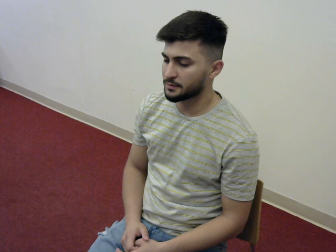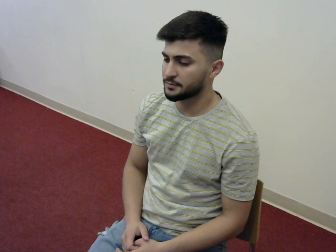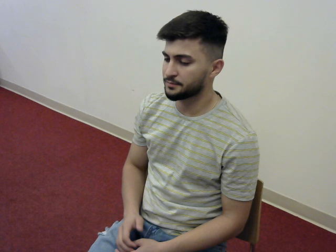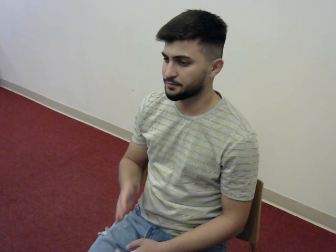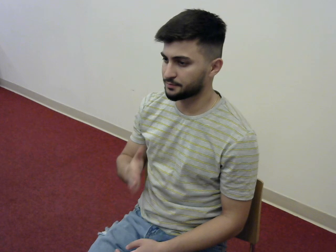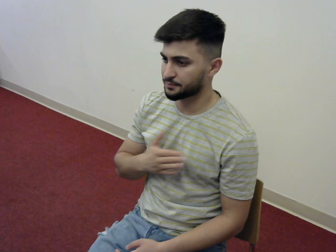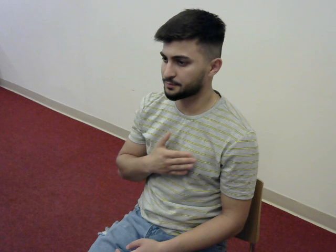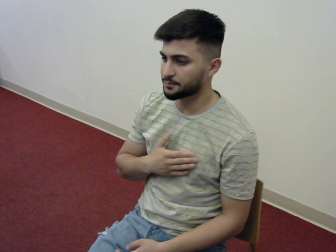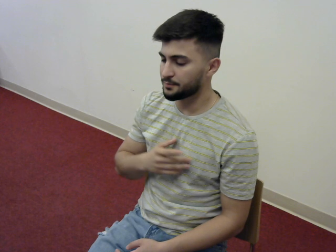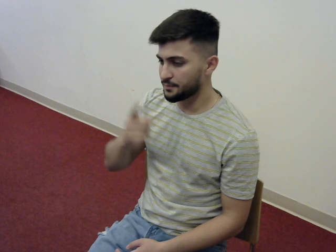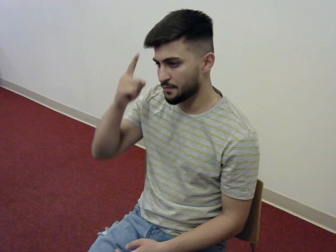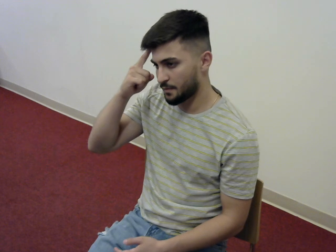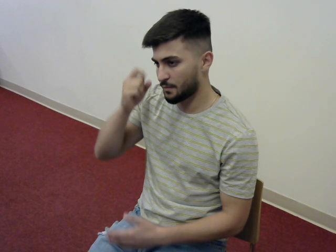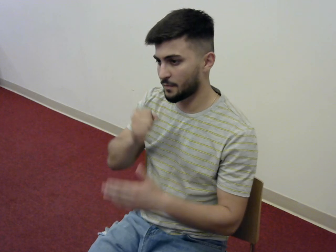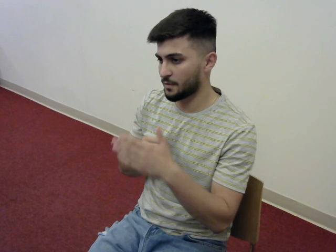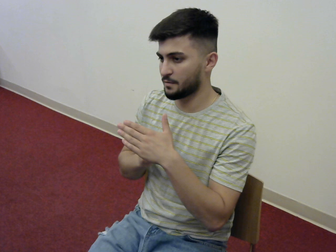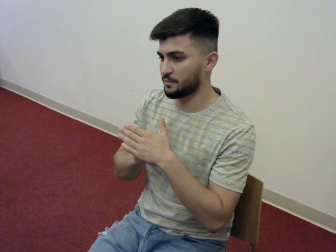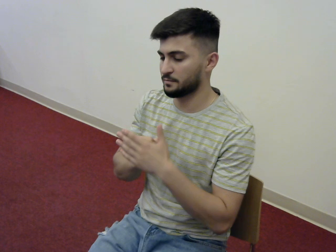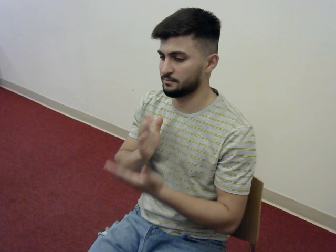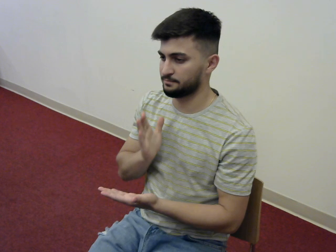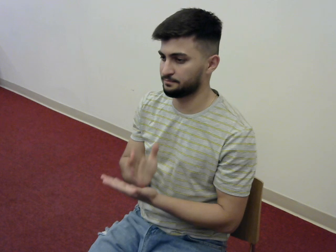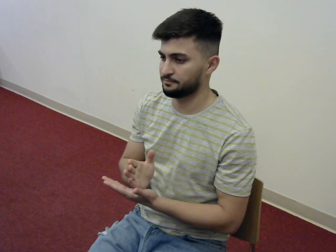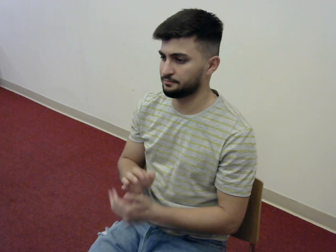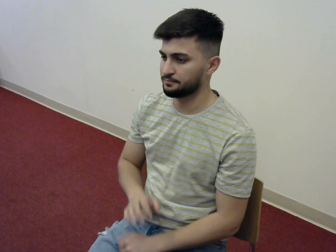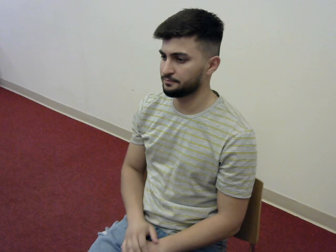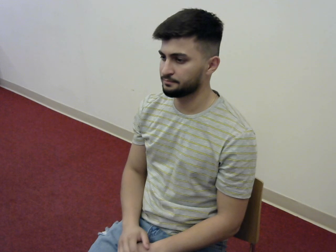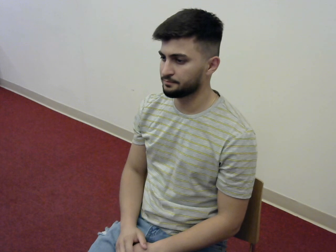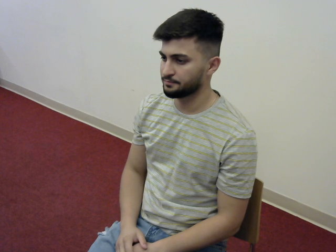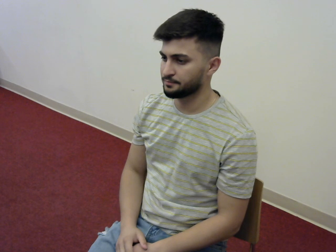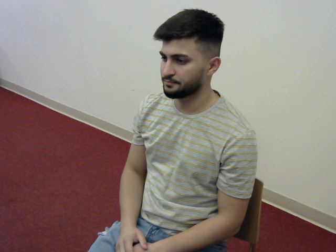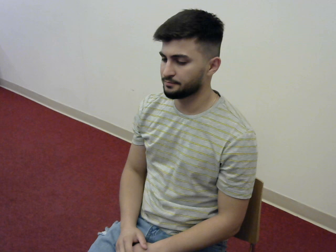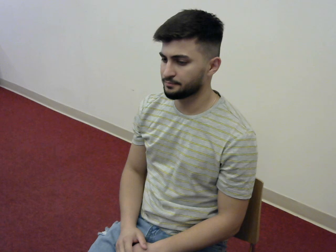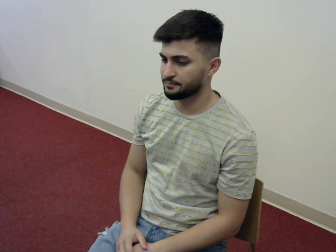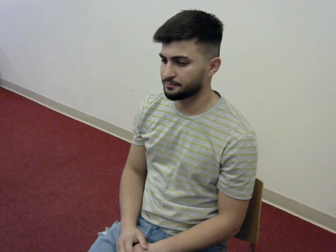Mənim qan təzyiqim var